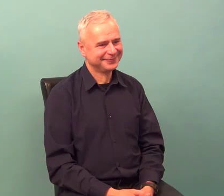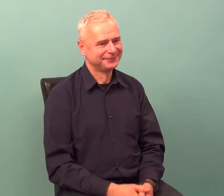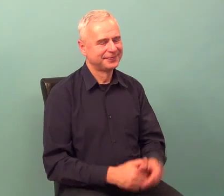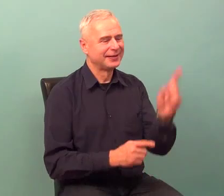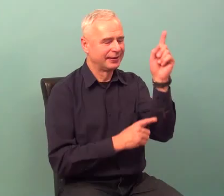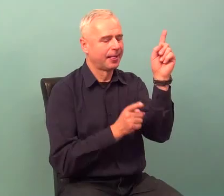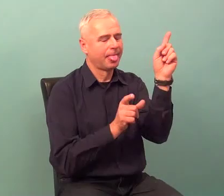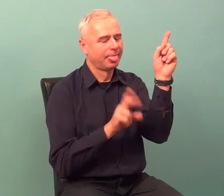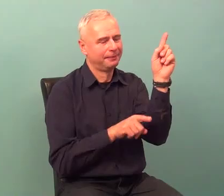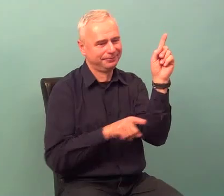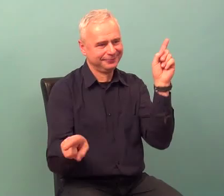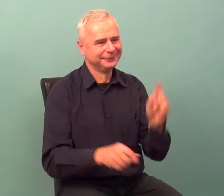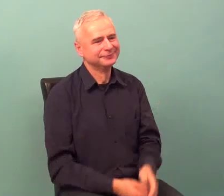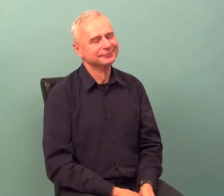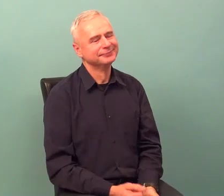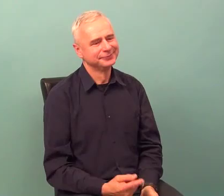Aha, dostał wskazówką.